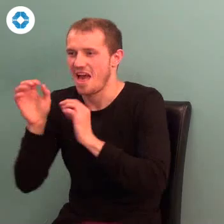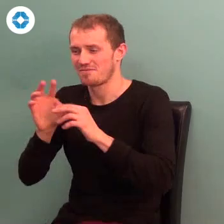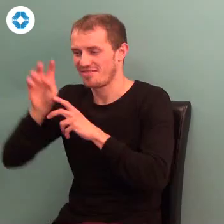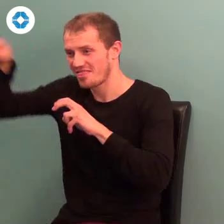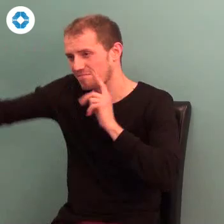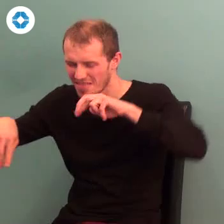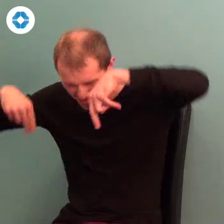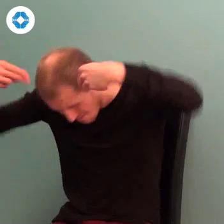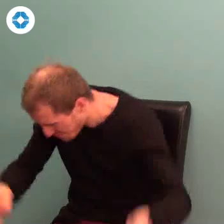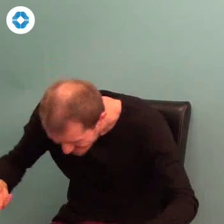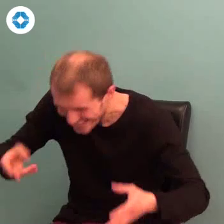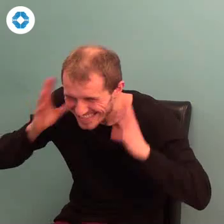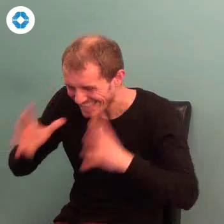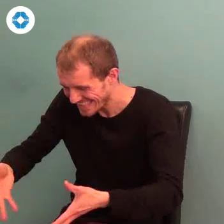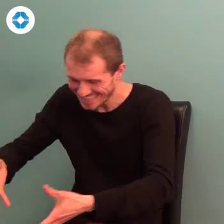Chłopiec też spadł i pomógł psu wydostać się ze słoja.